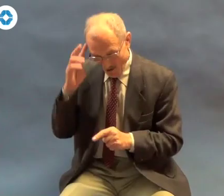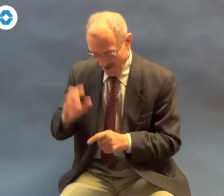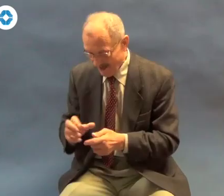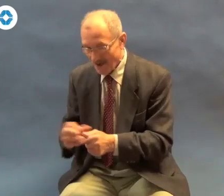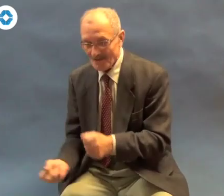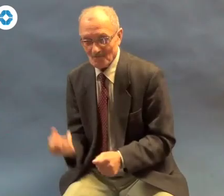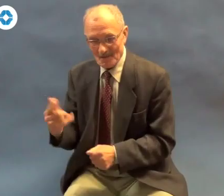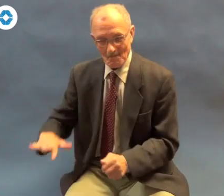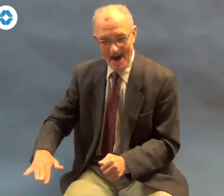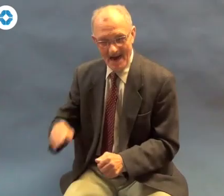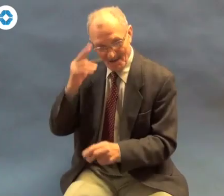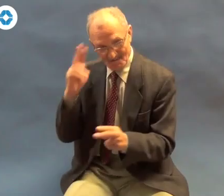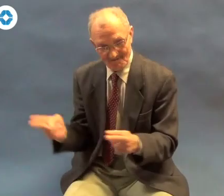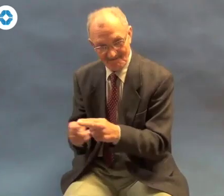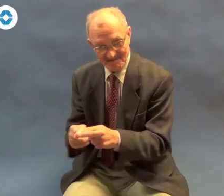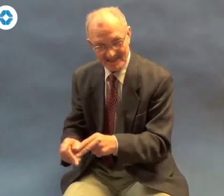Ten mały chłopiec rzuca, bo umawiał się z tatą.